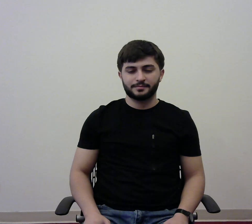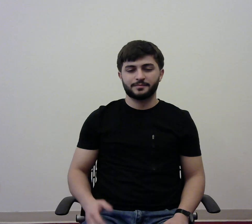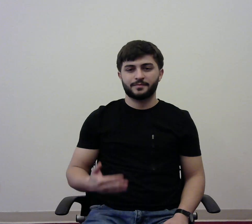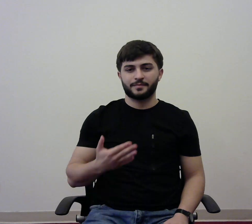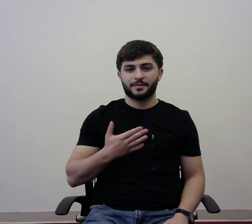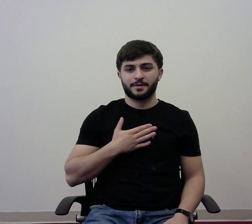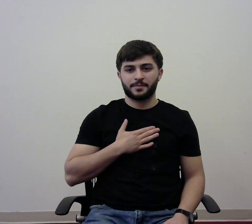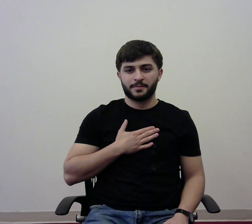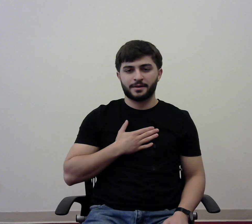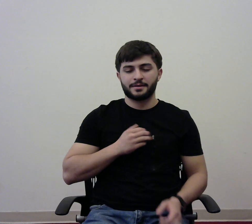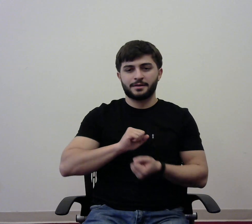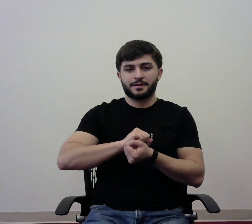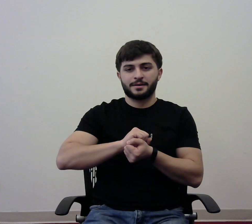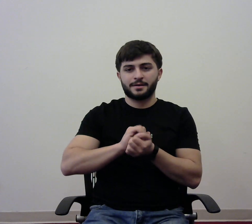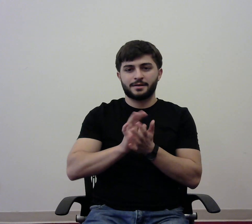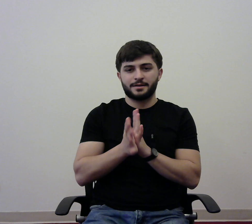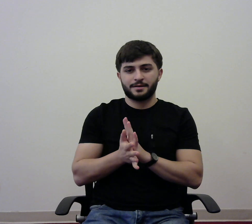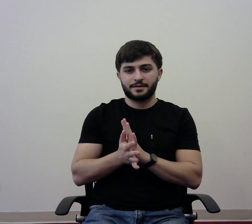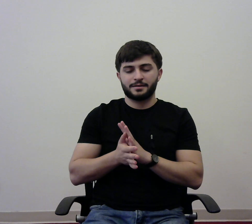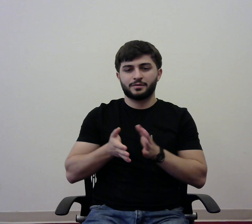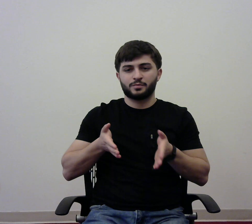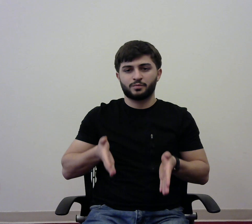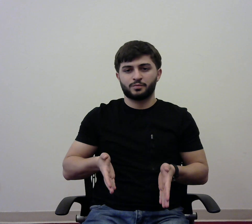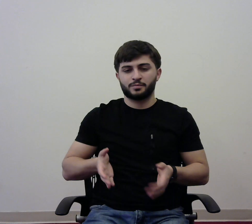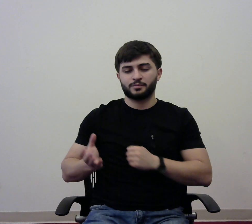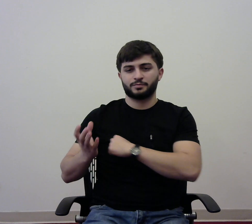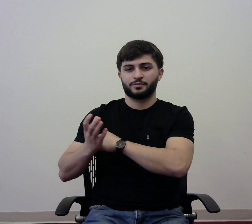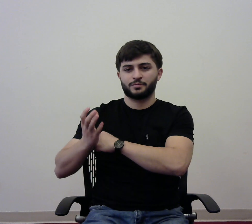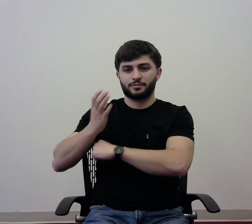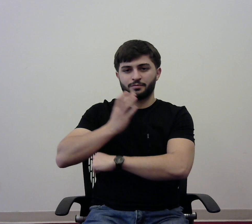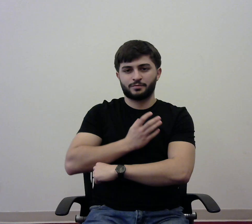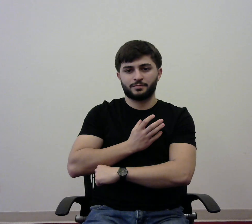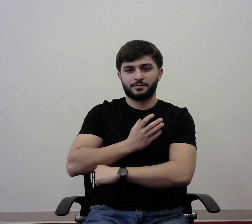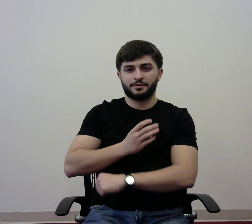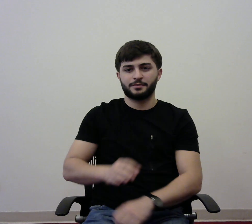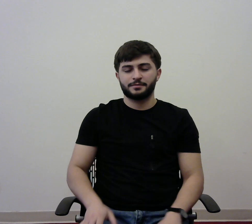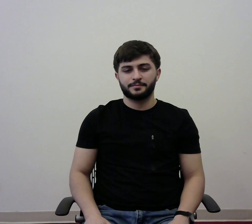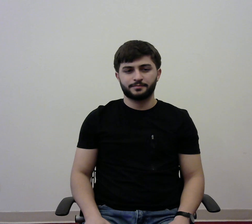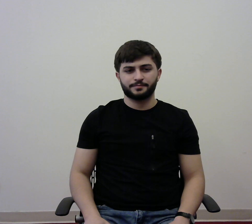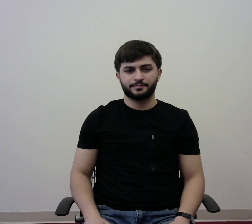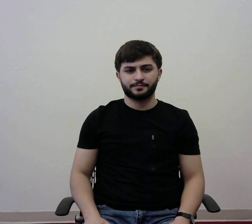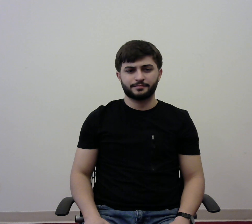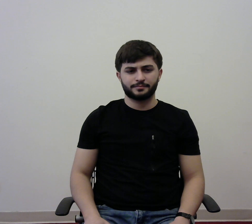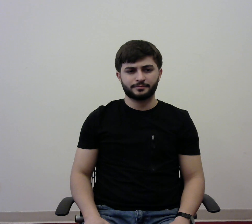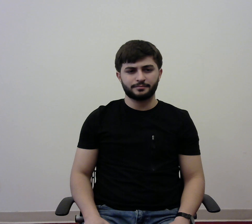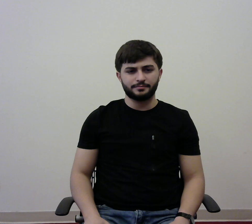Məni ASAN Xidmətdən bura göndəriblər